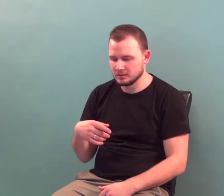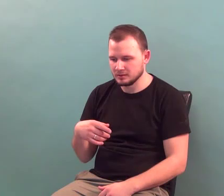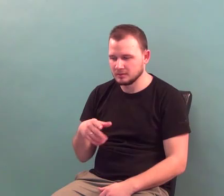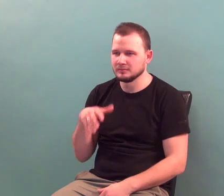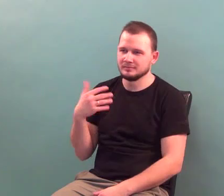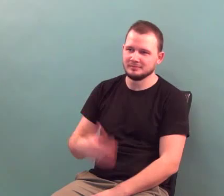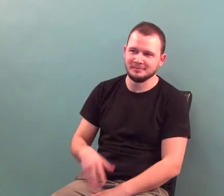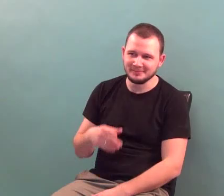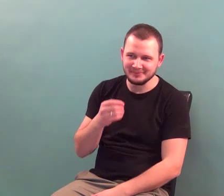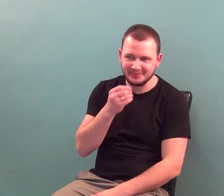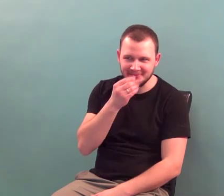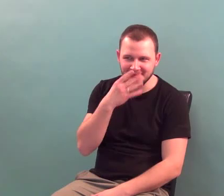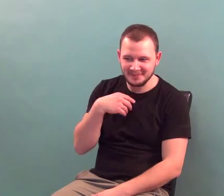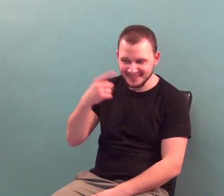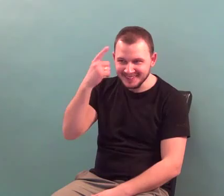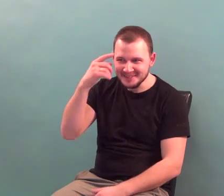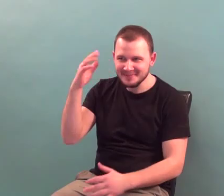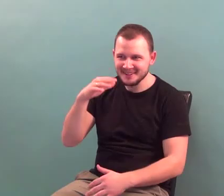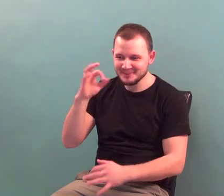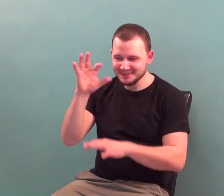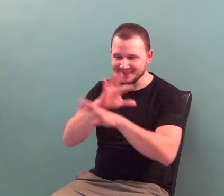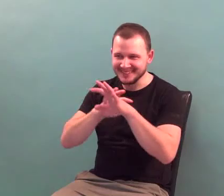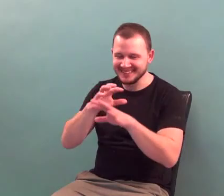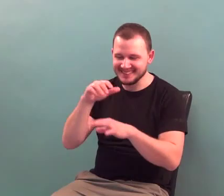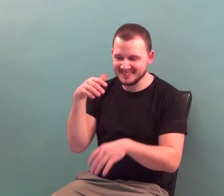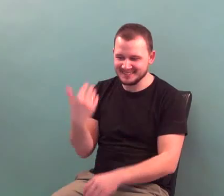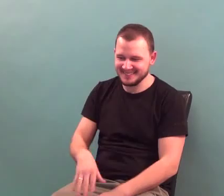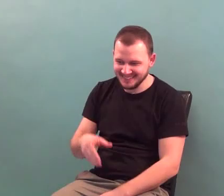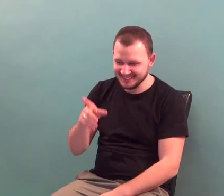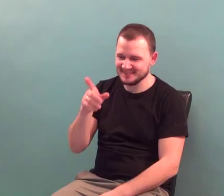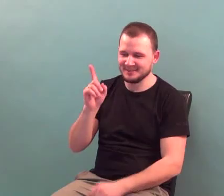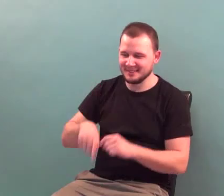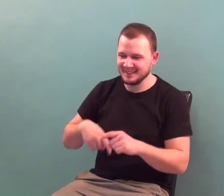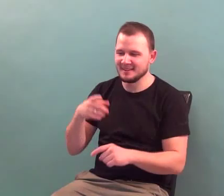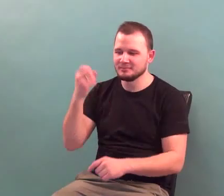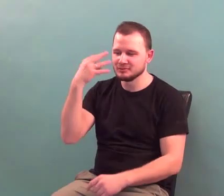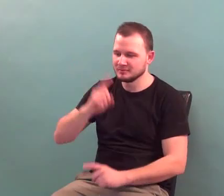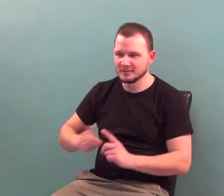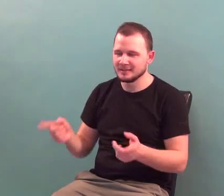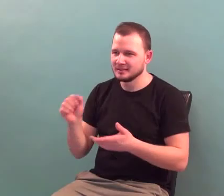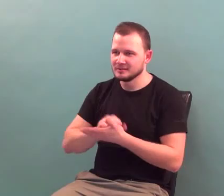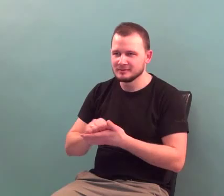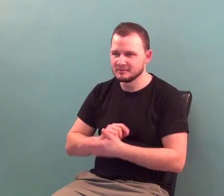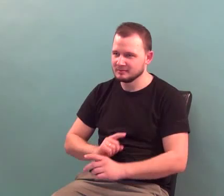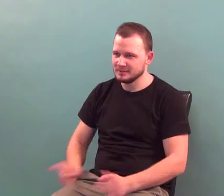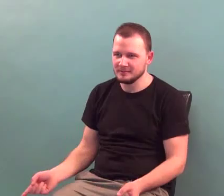A nie pomyliłem się, widać, że są chmury ale jednak nie, tu chodzi o to, że koniom nie wolno brać prysznica ani kąpieli.